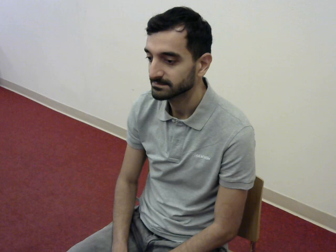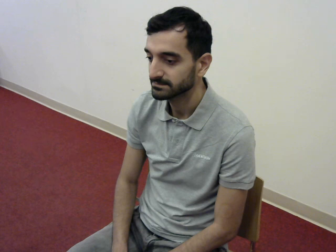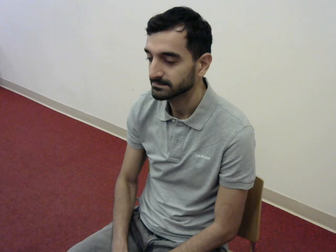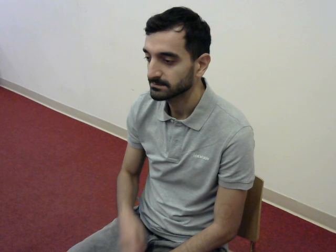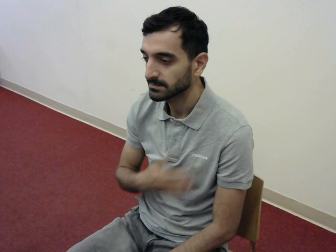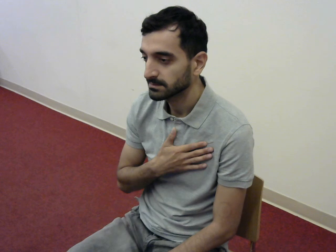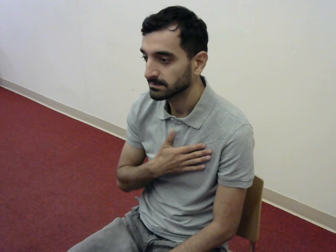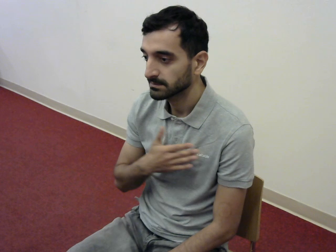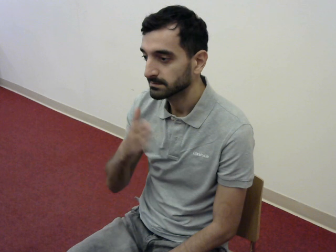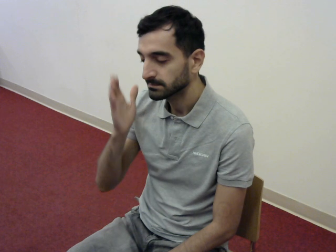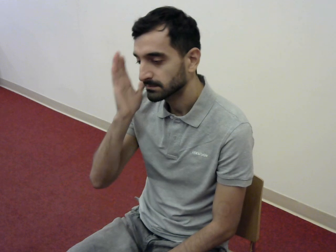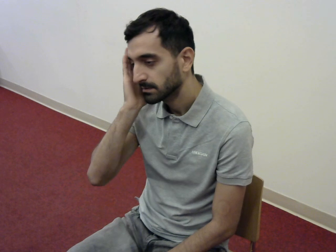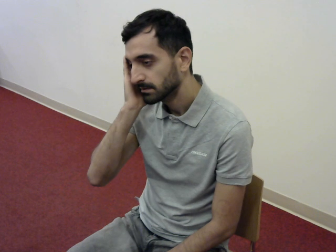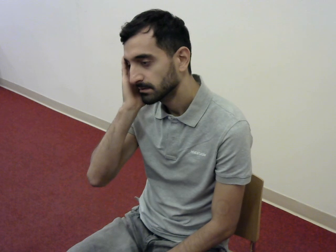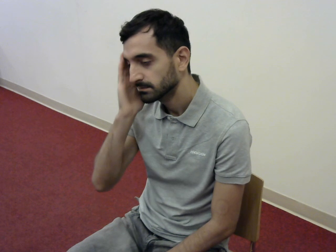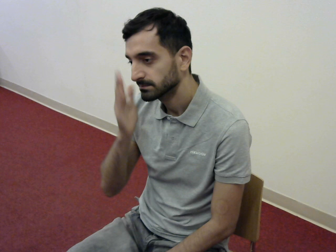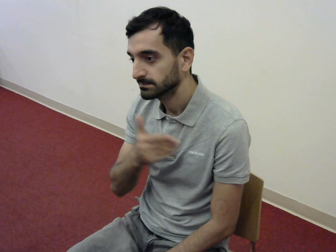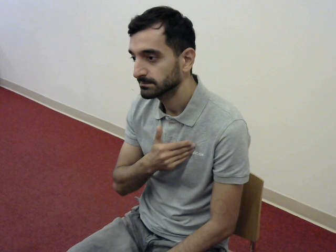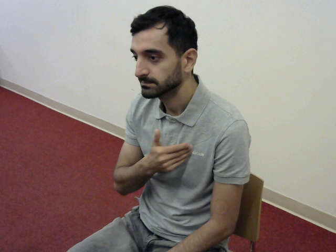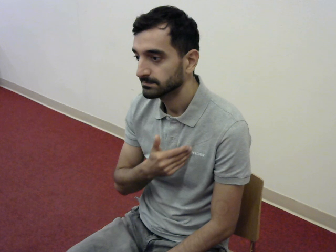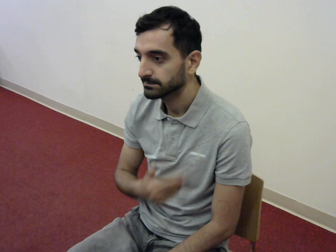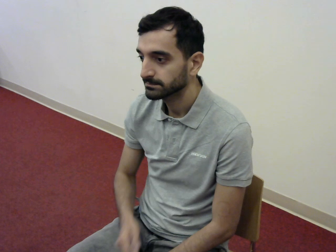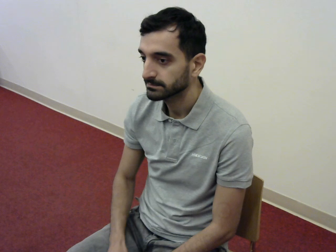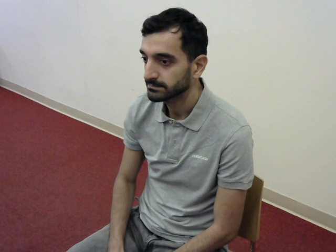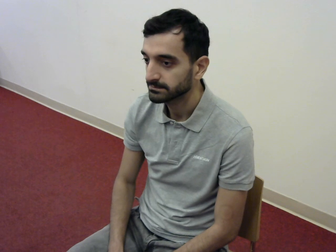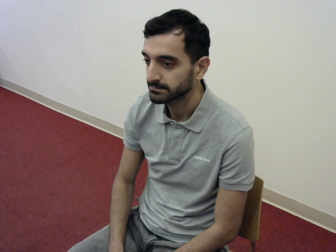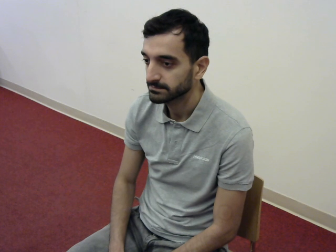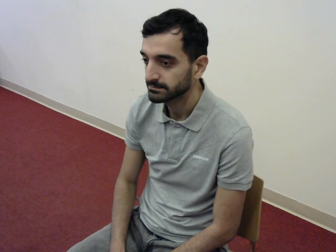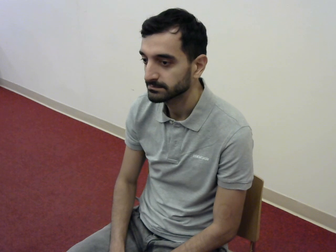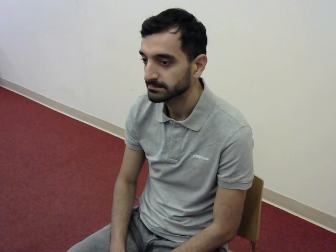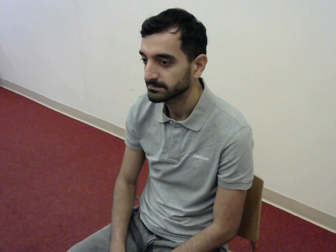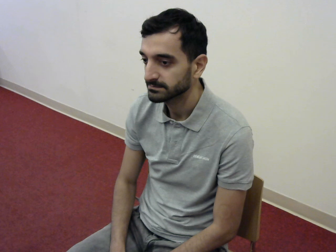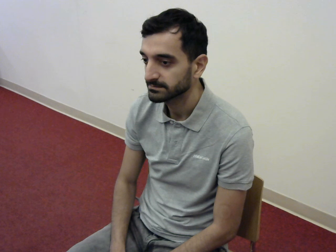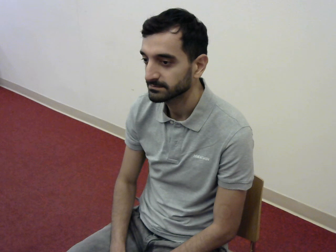Mən yatmaq istəyirəm